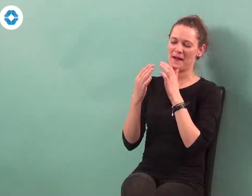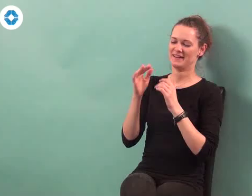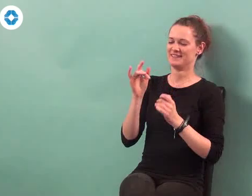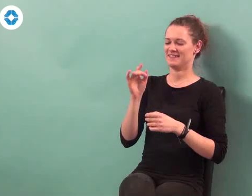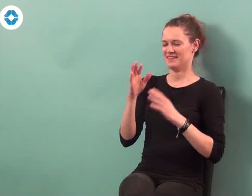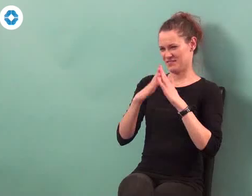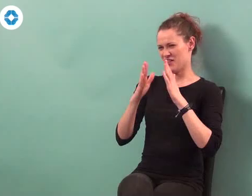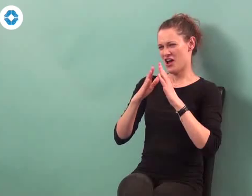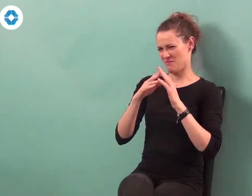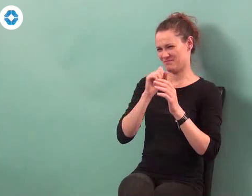Jest stary dom.